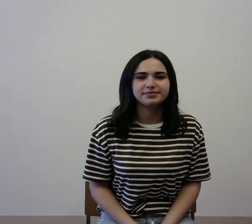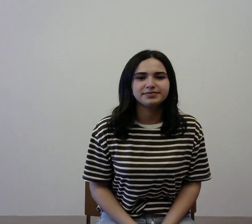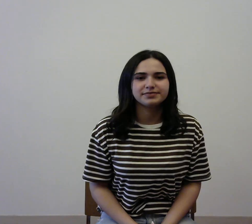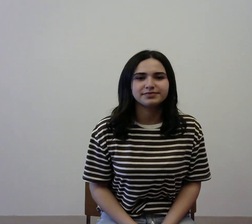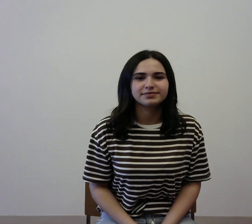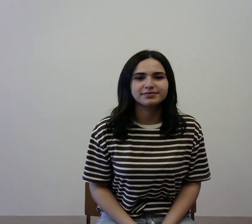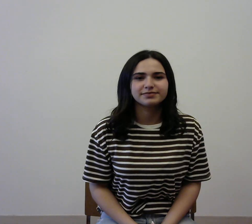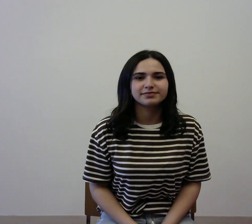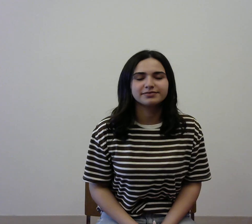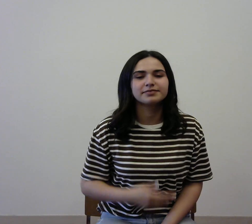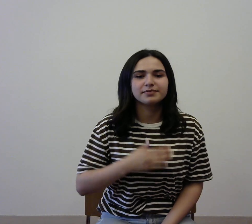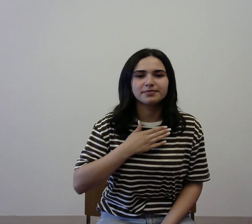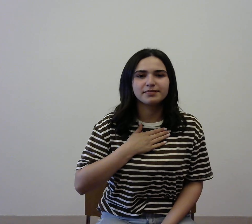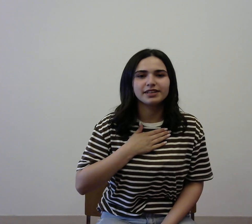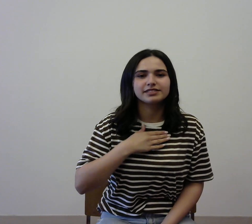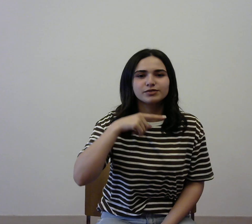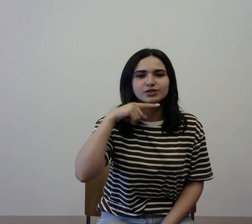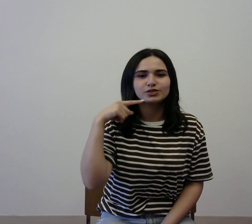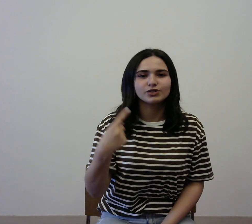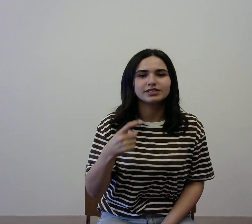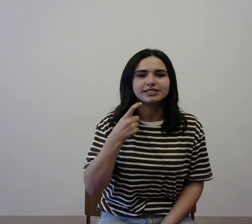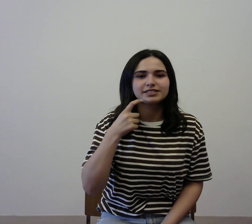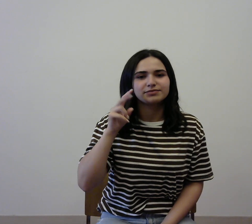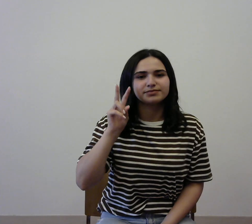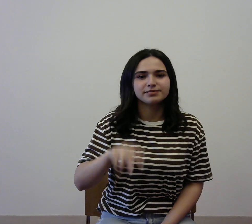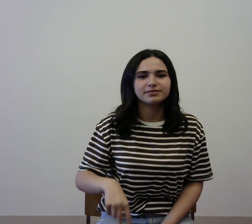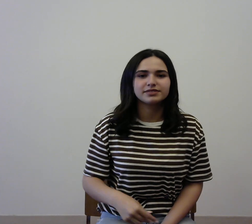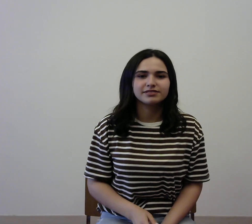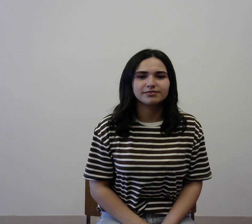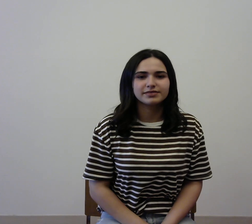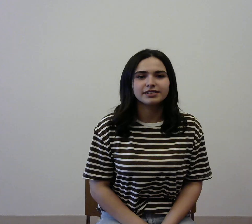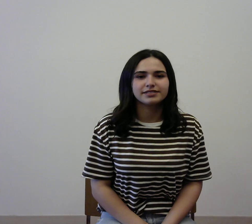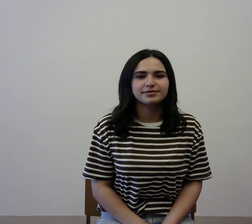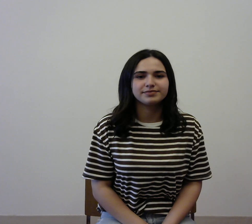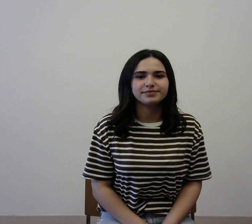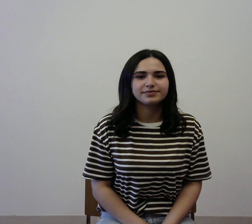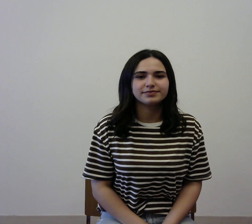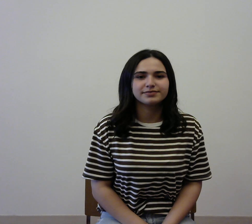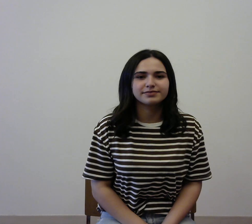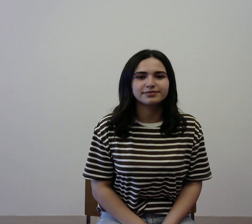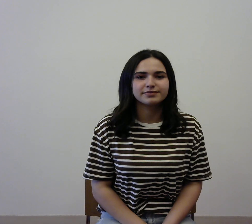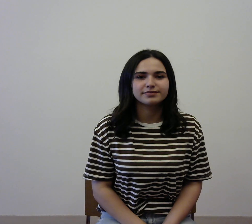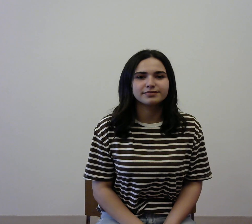Mən rus dilini bilmirəm